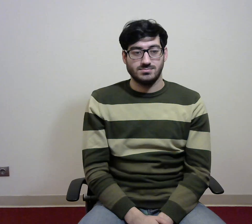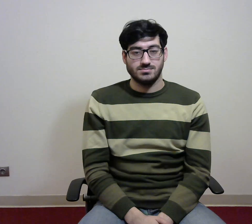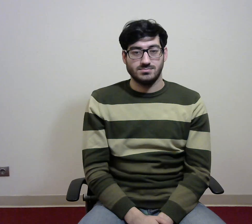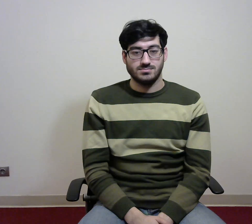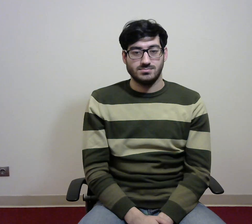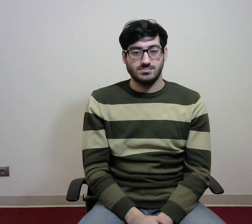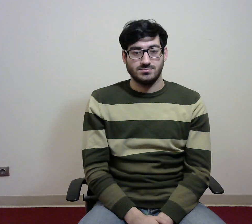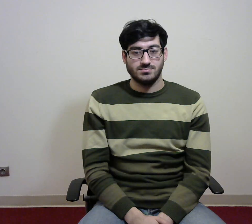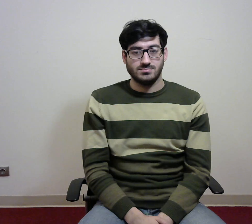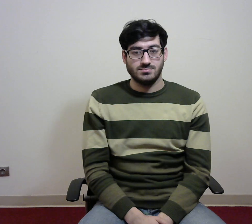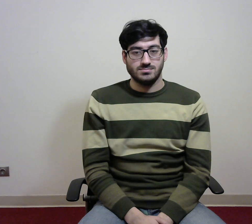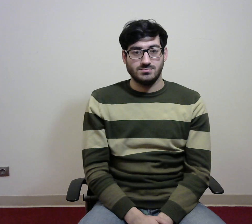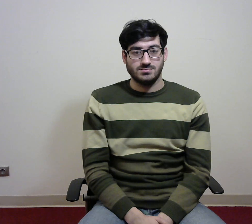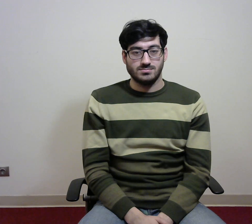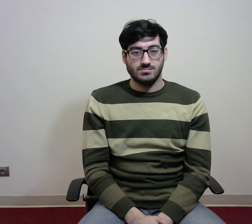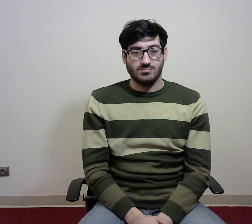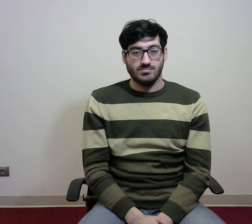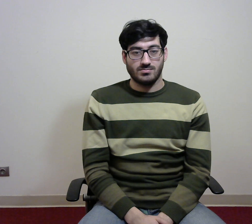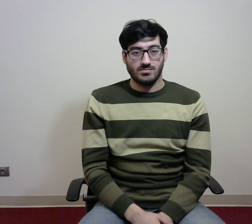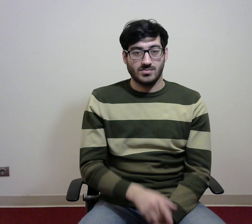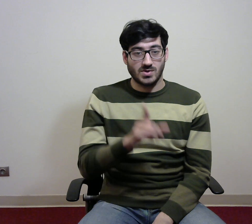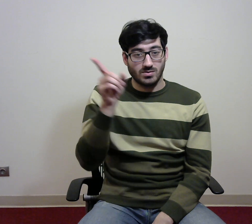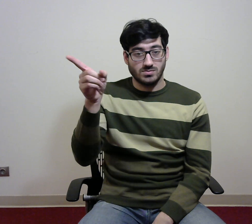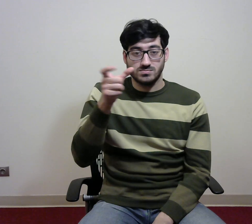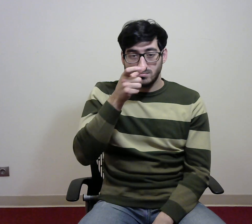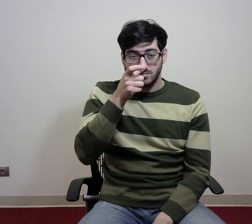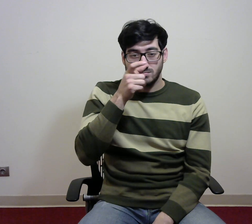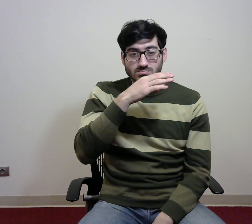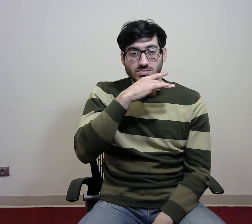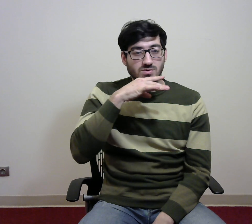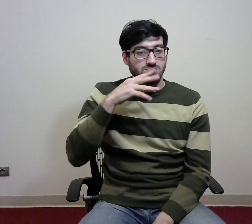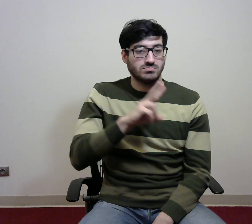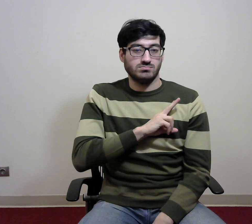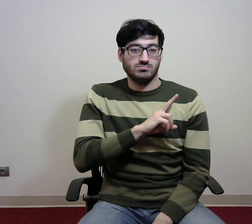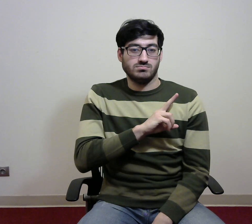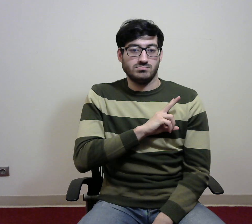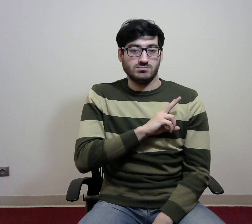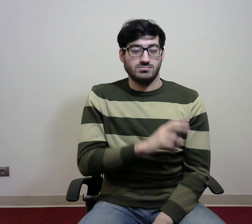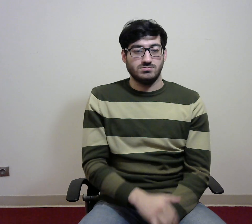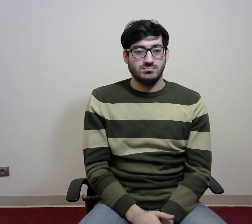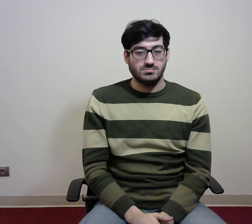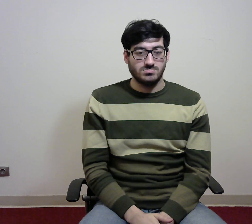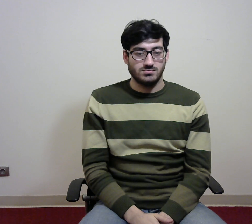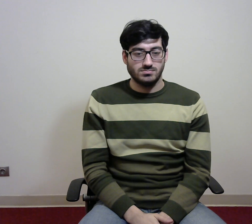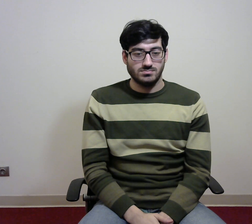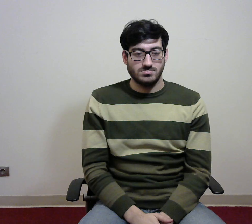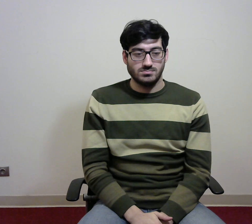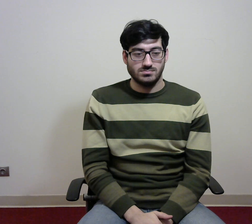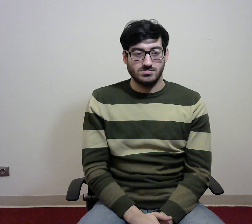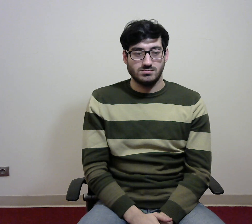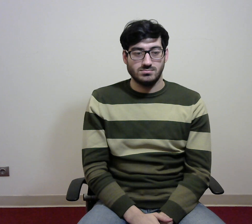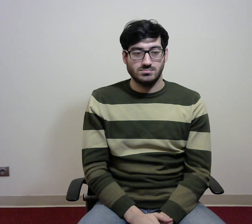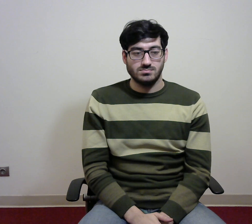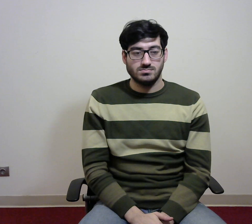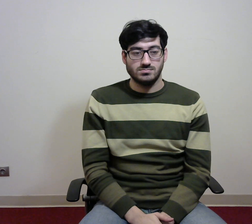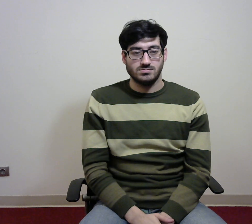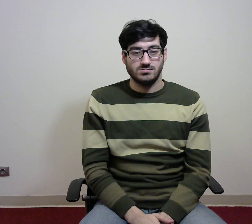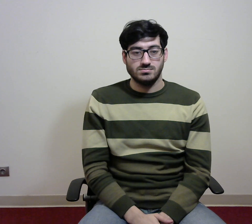O itləri çox sevir